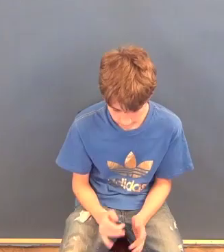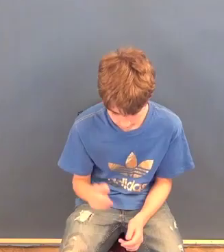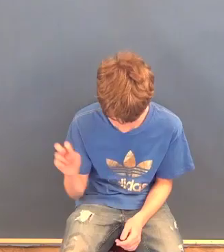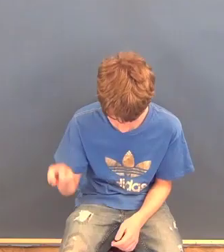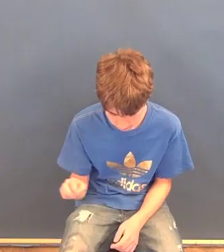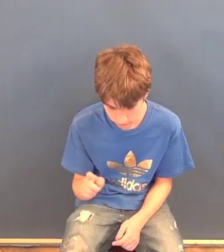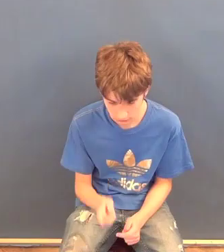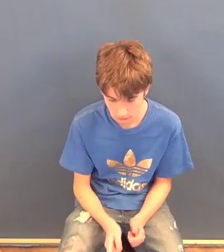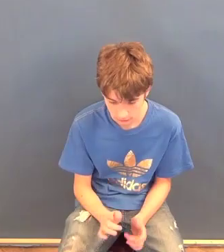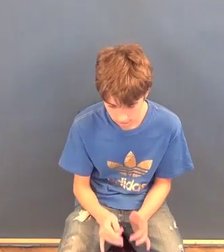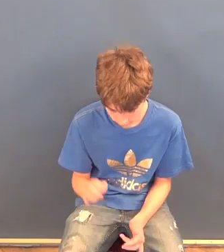Usiąść na rowerze.